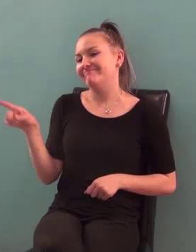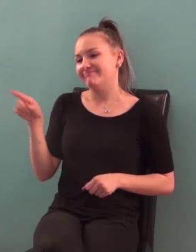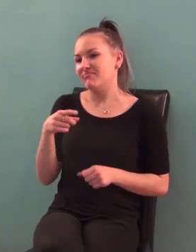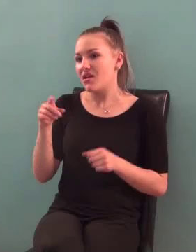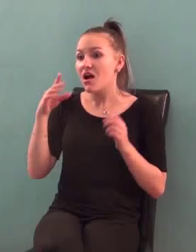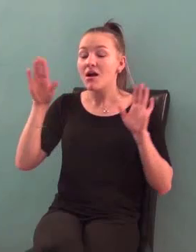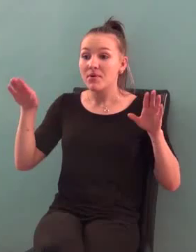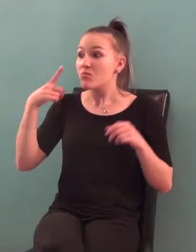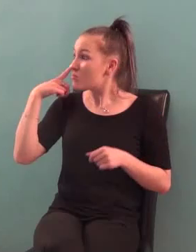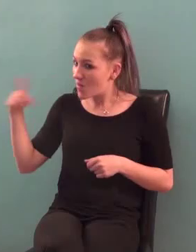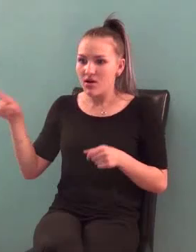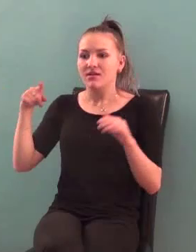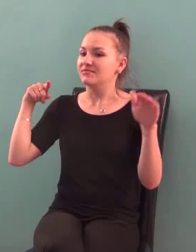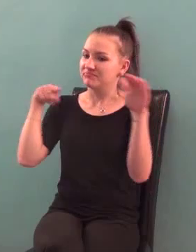Nagle ptaszek zauważa go i ucieka.